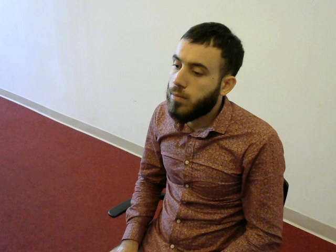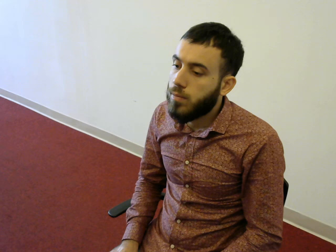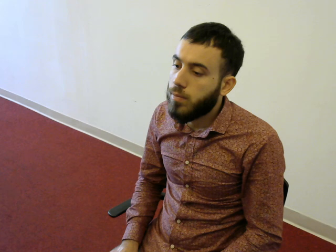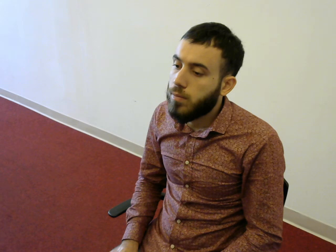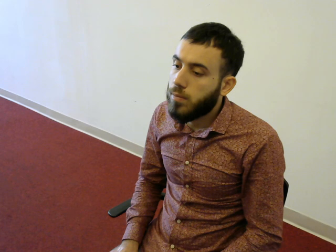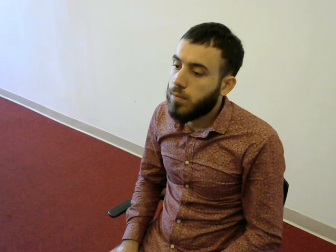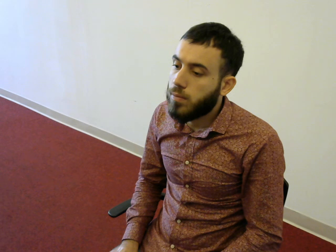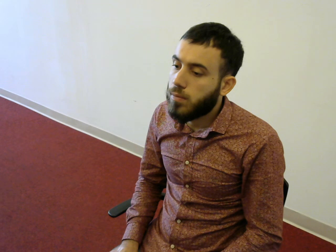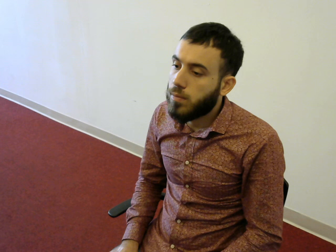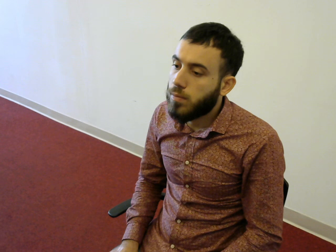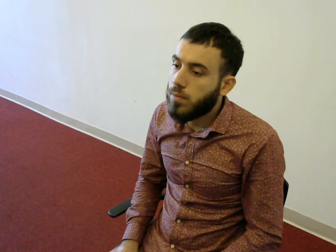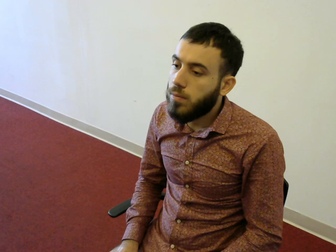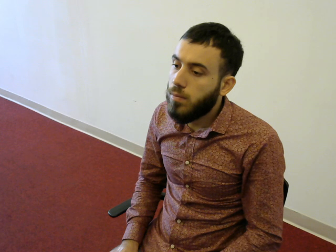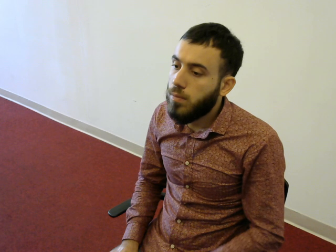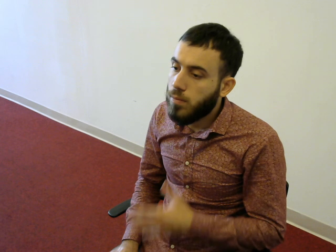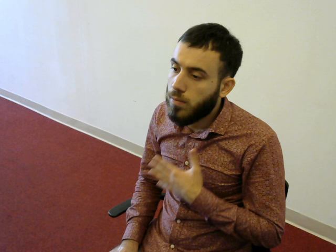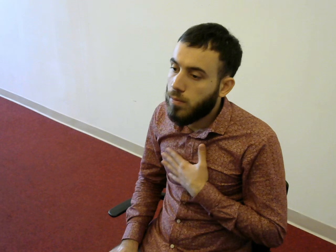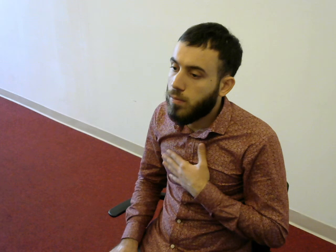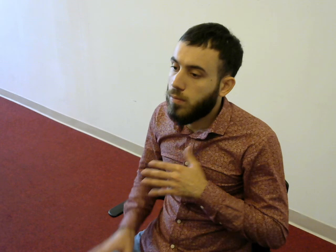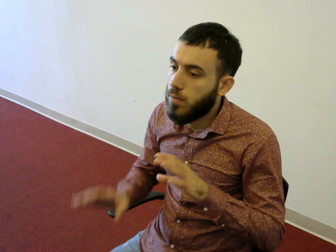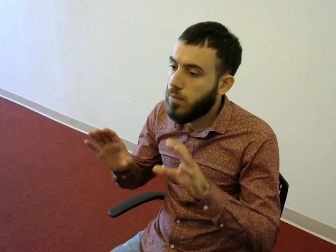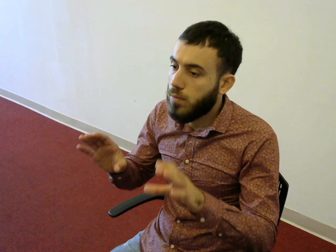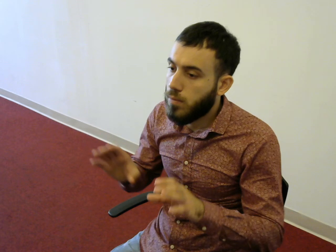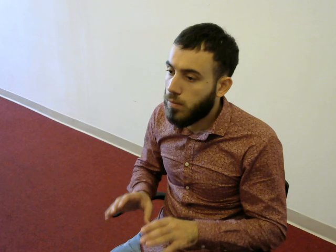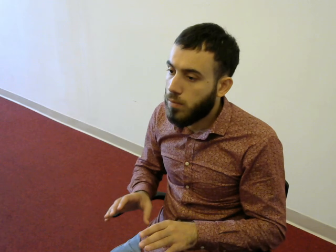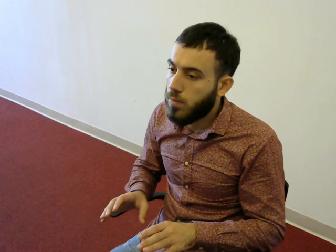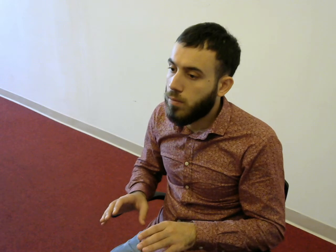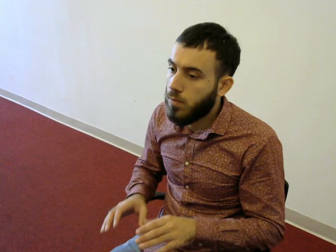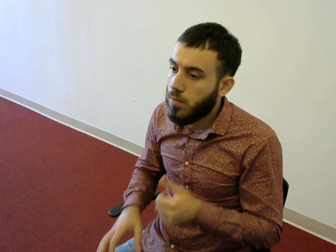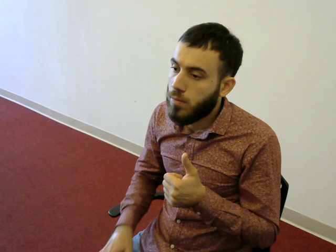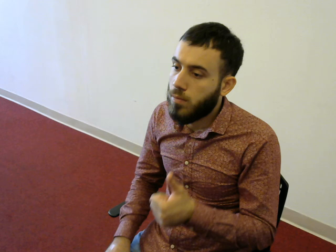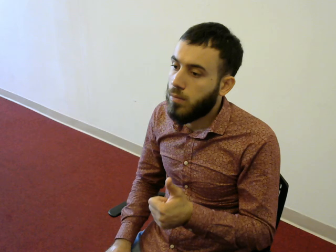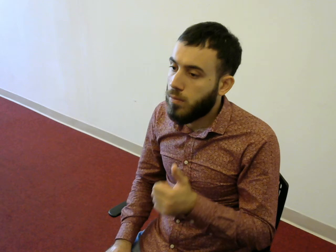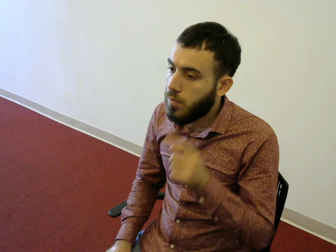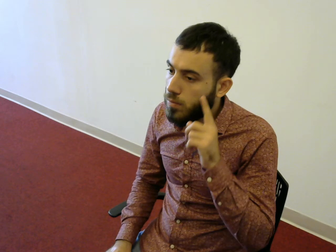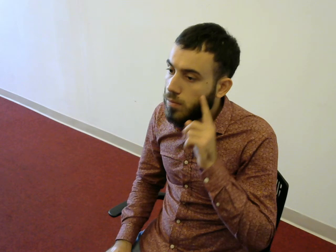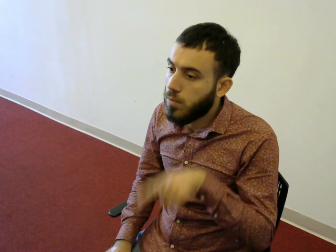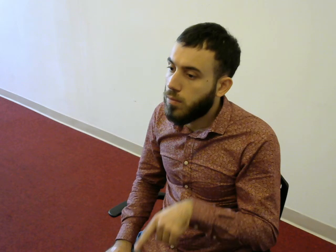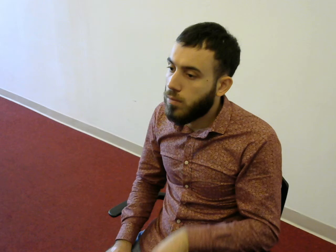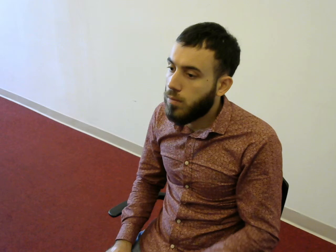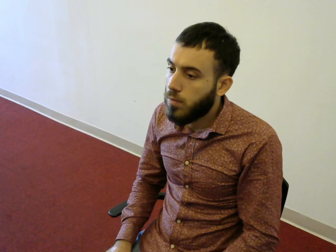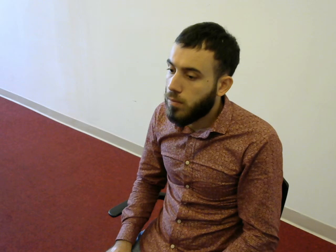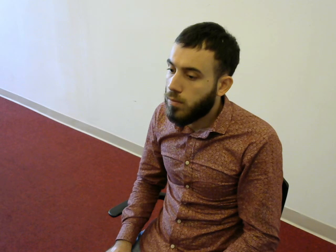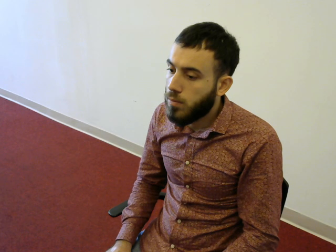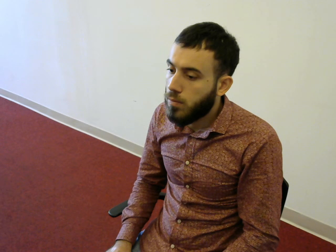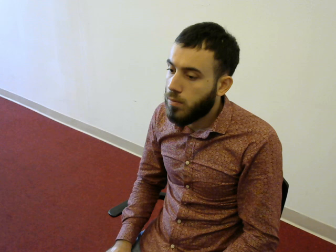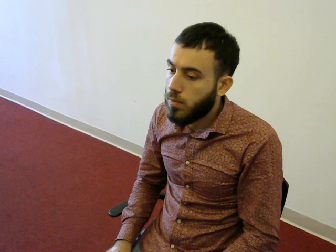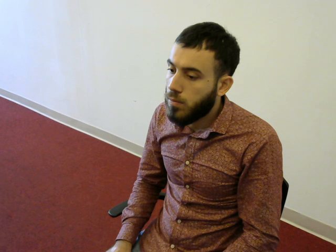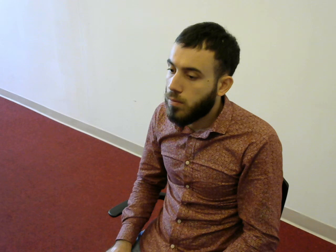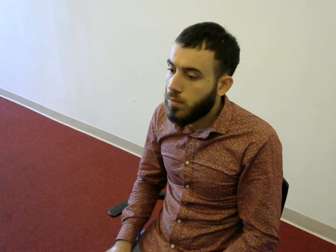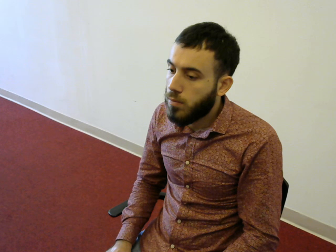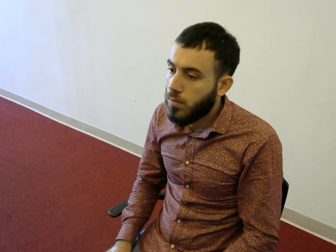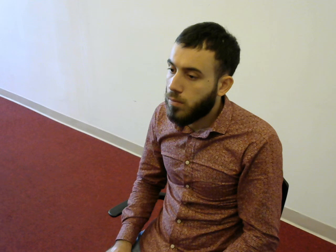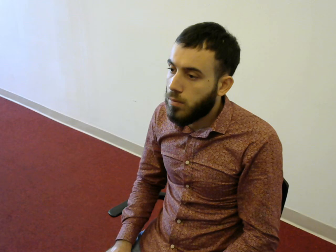Mən qanunvericiliyi yaxşı bilirəm